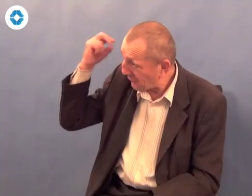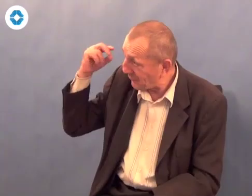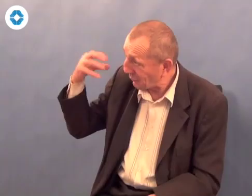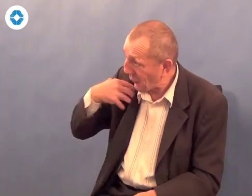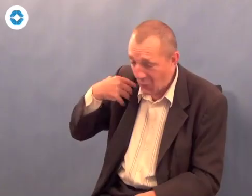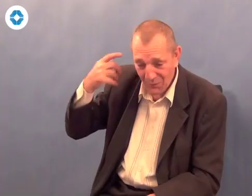Boli go głowa?